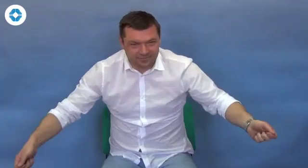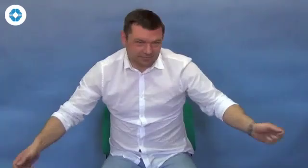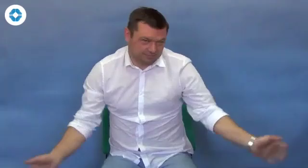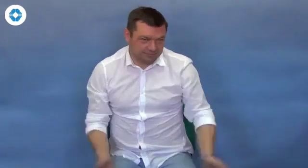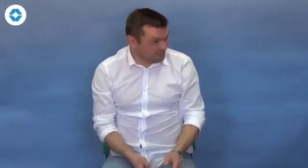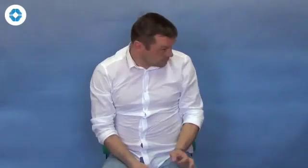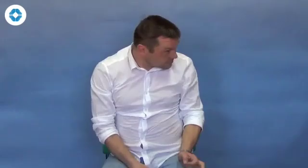Dobrze?